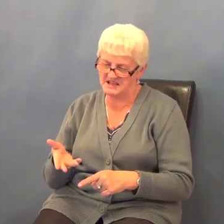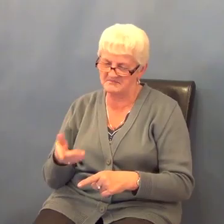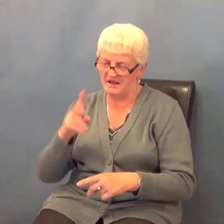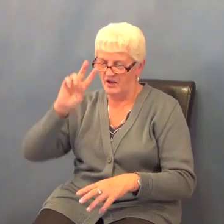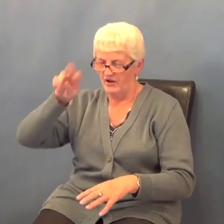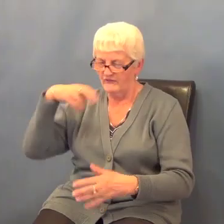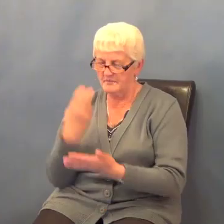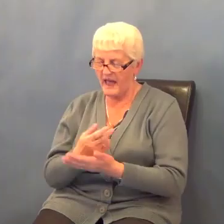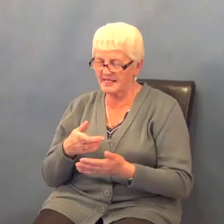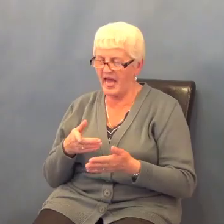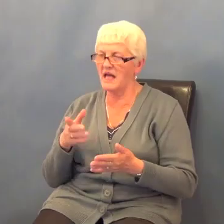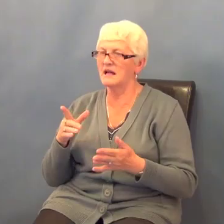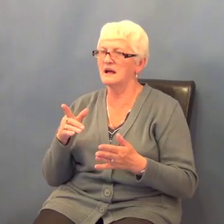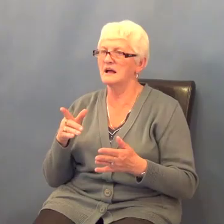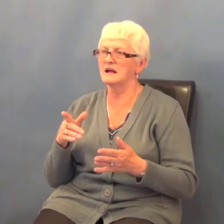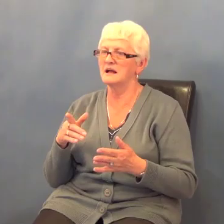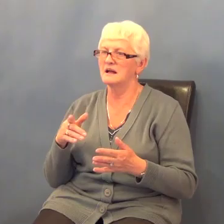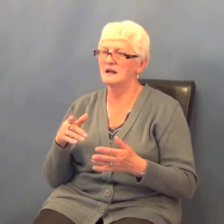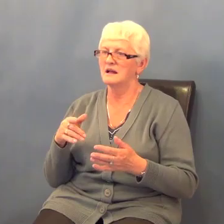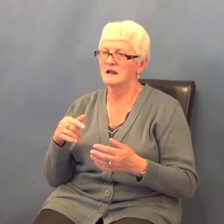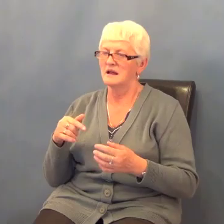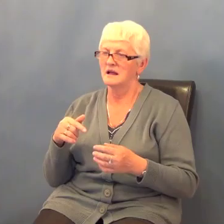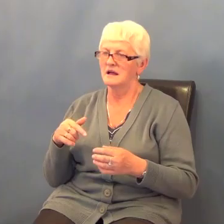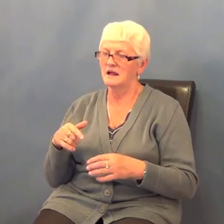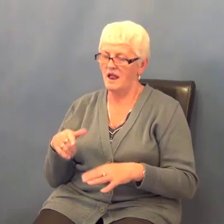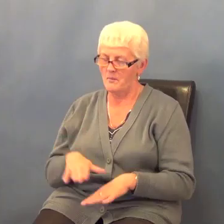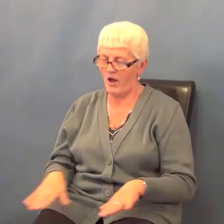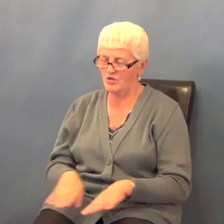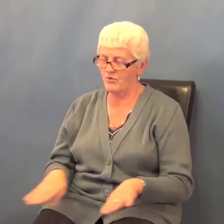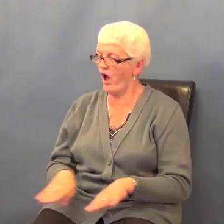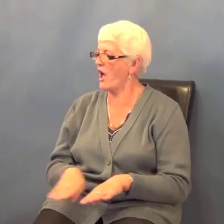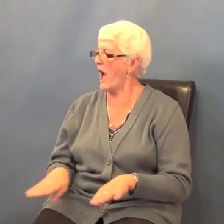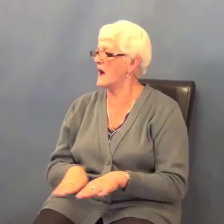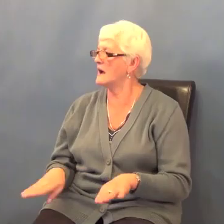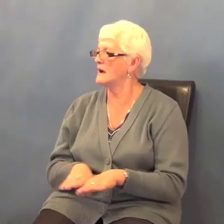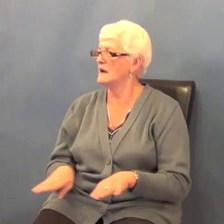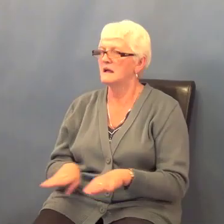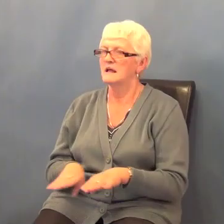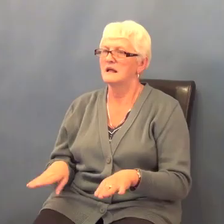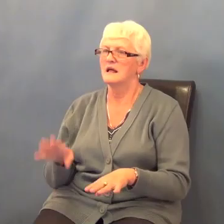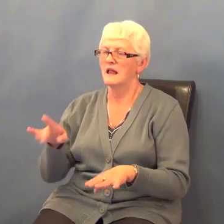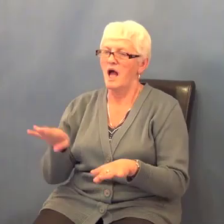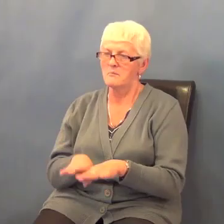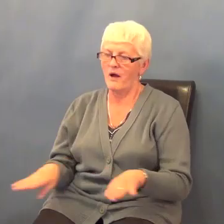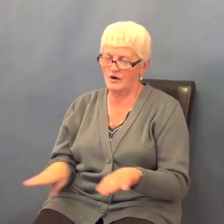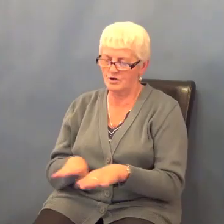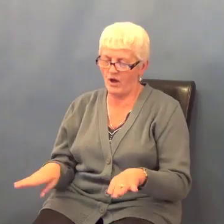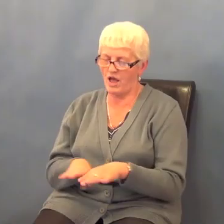Spaść na podłogę.